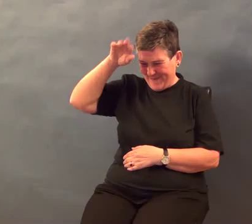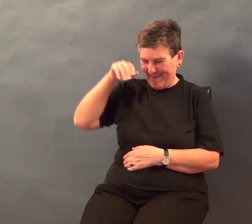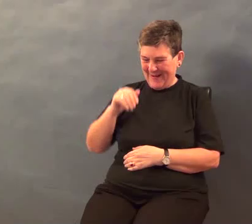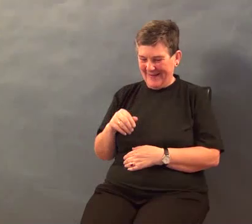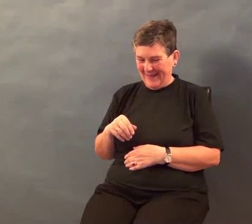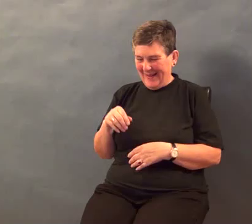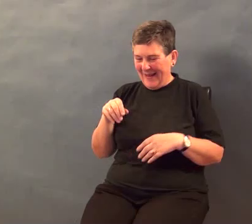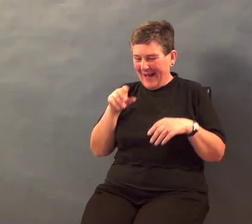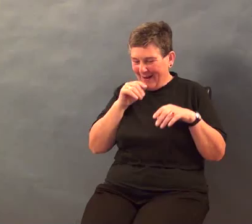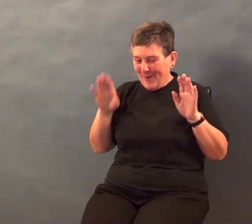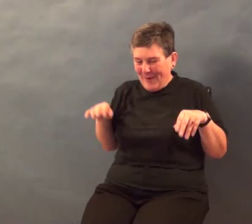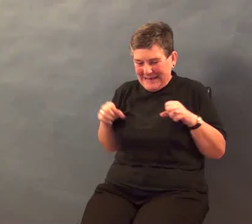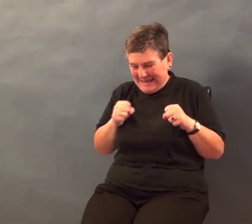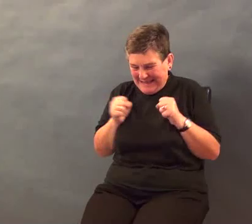Ptaszek zaczął się bać.